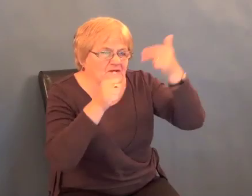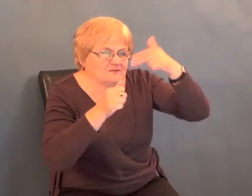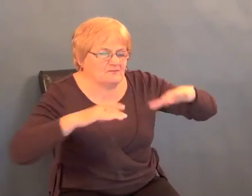Mam wolne.